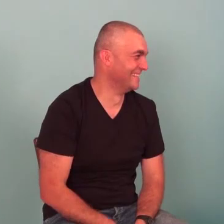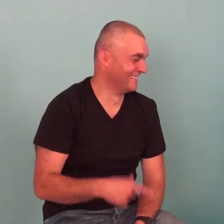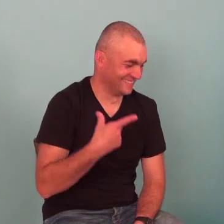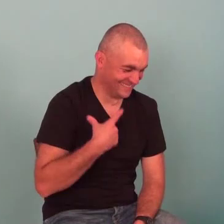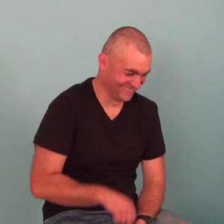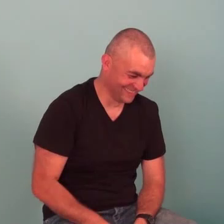Aha.